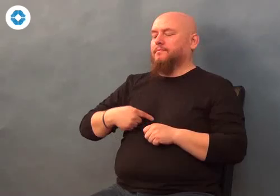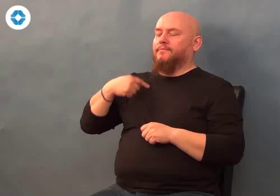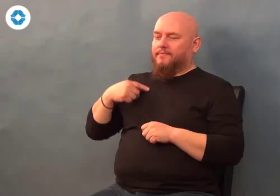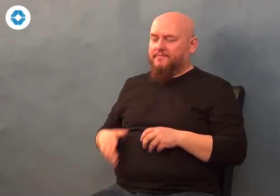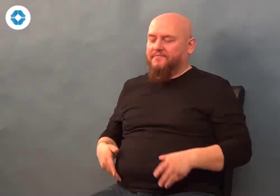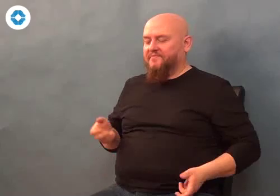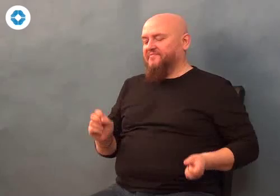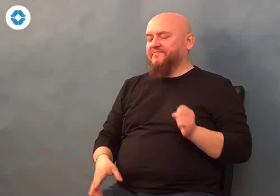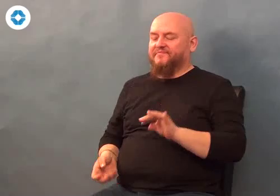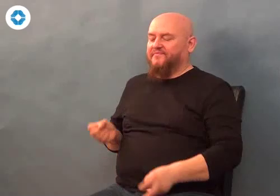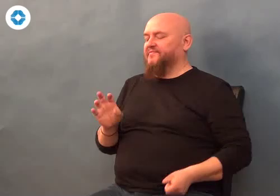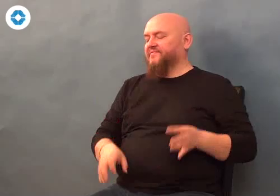Wsypuje gruszki do kosza.